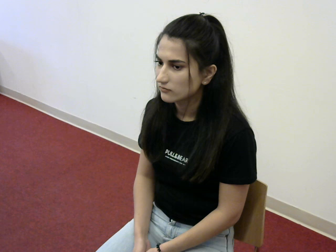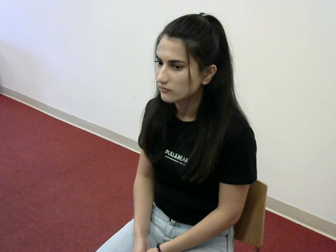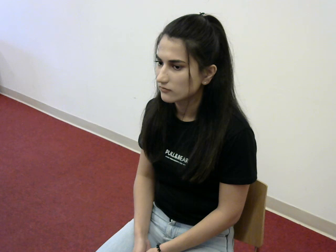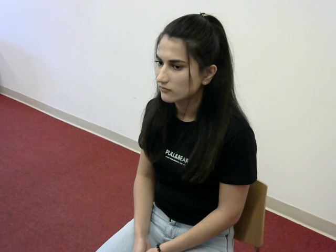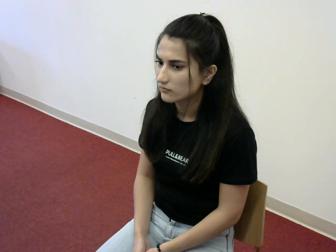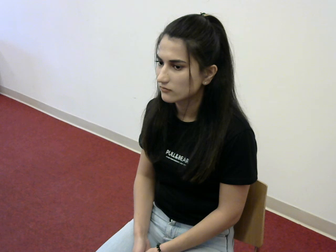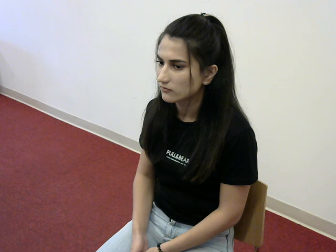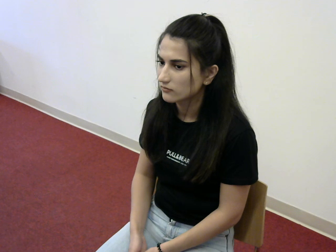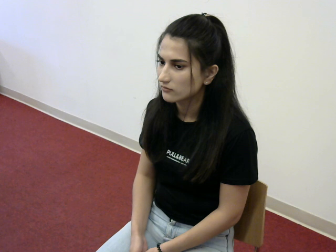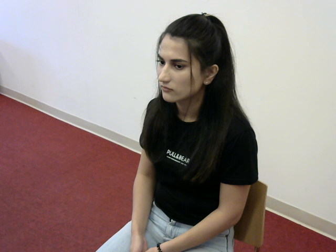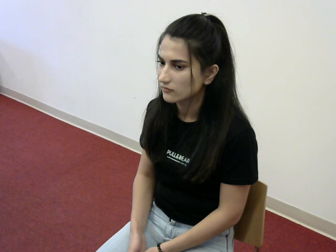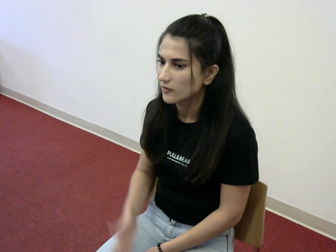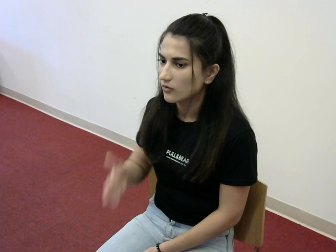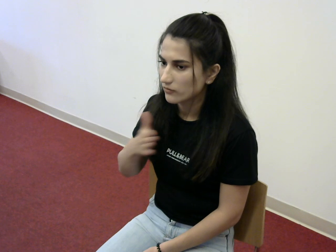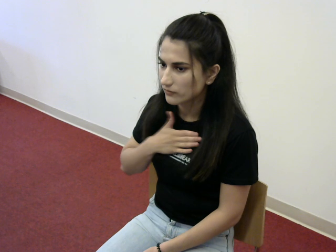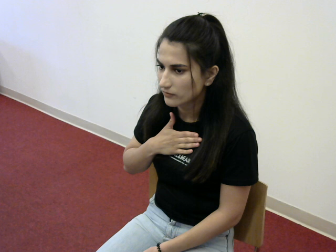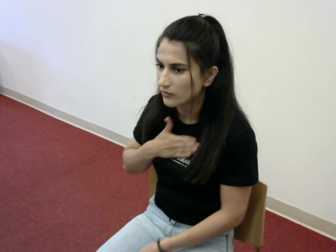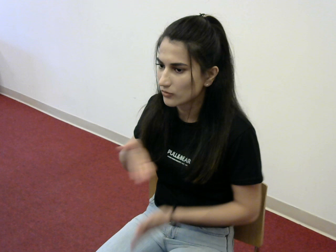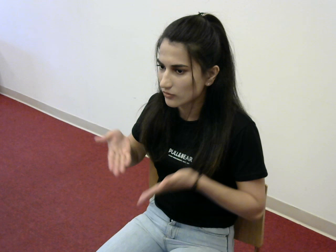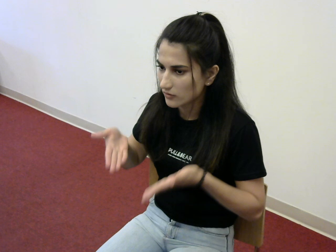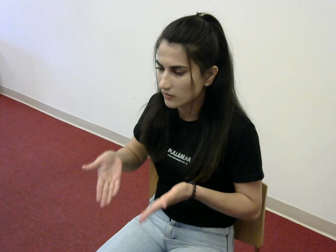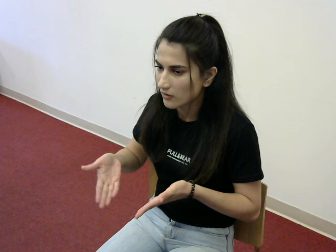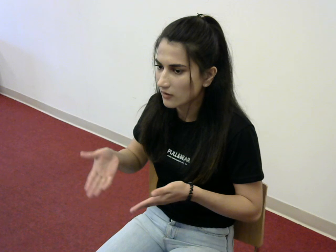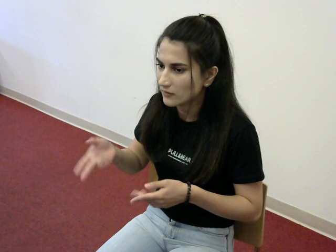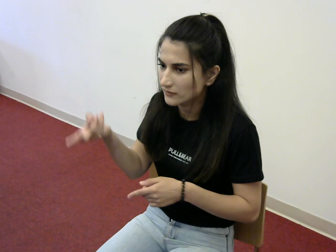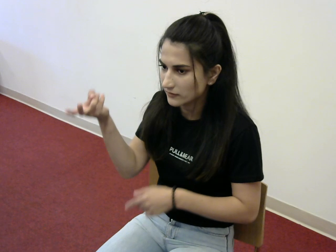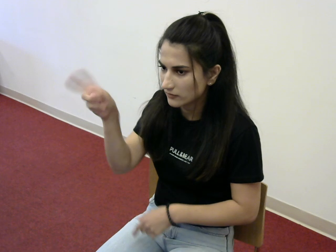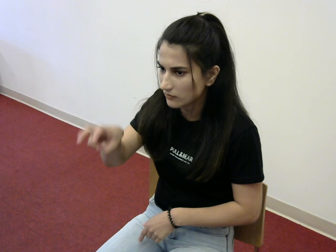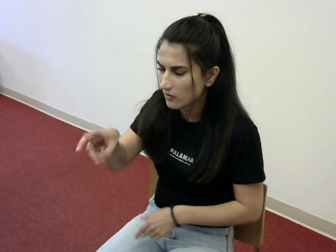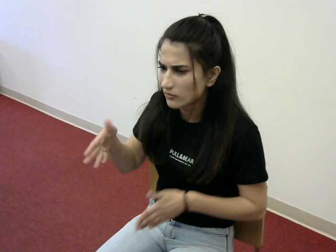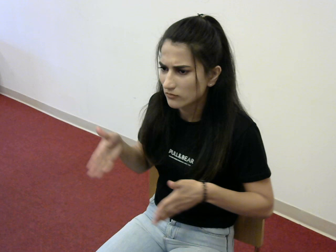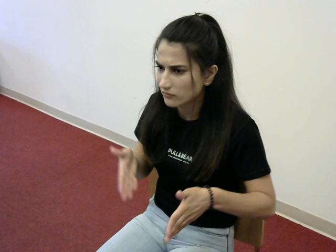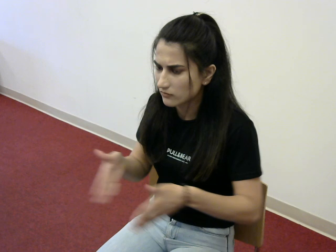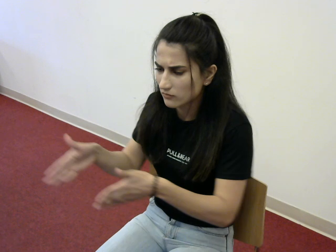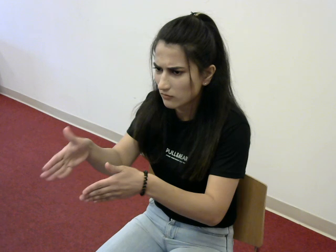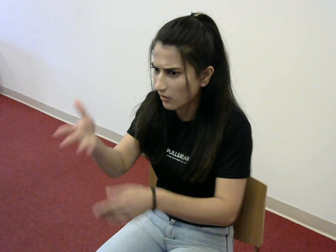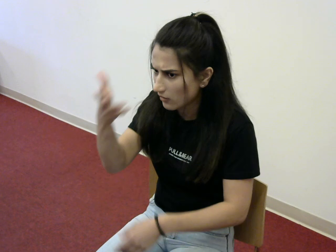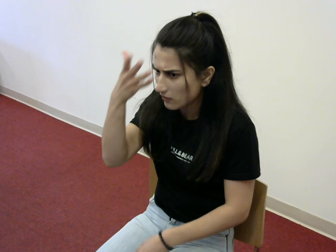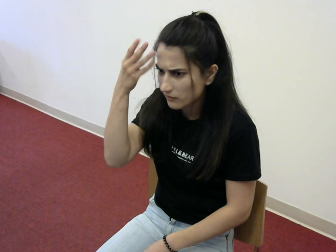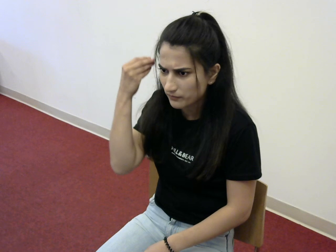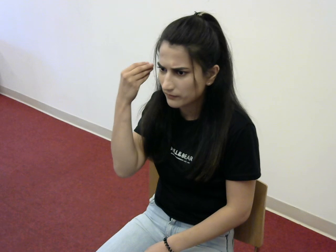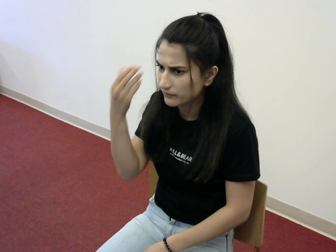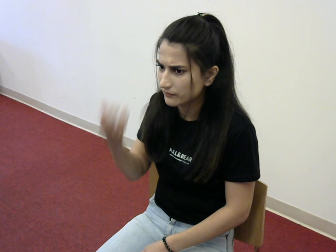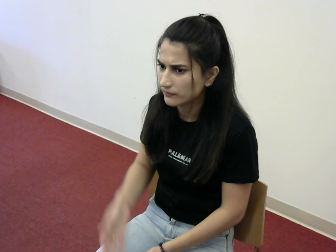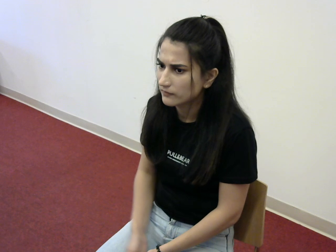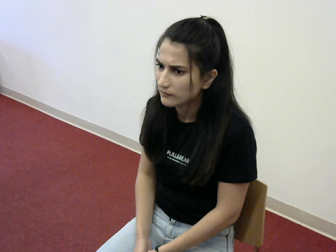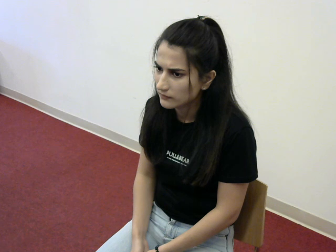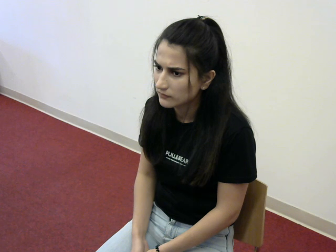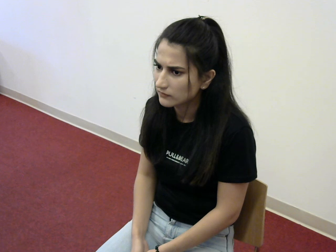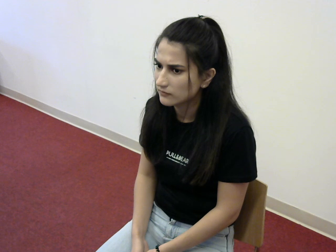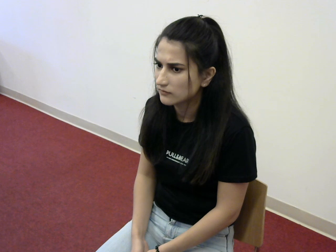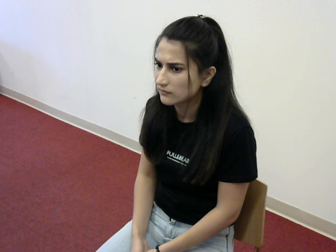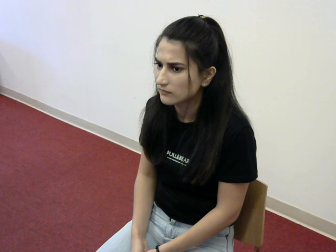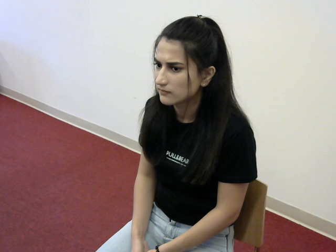Mən bura gələn yolu unutmuşam